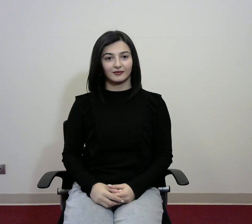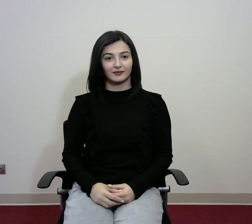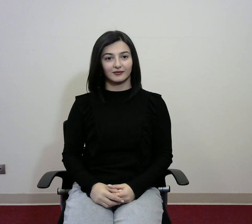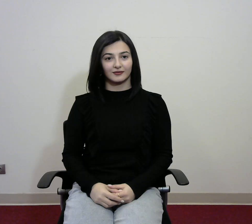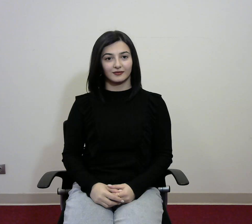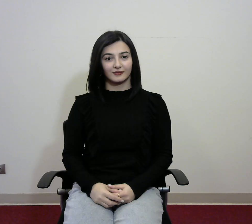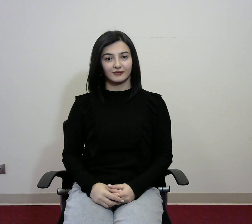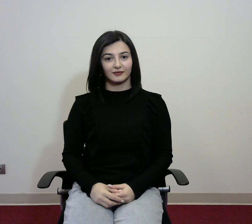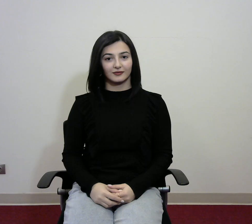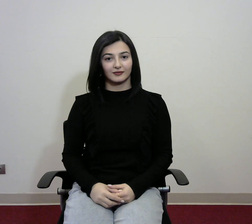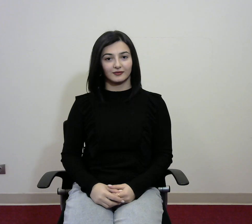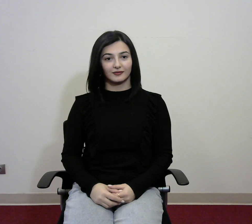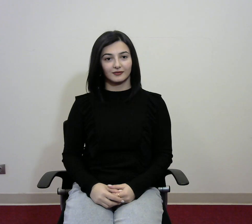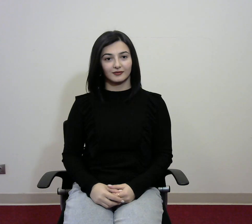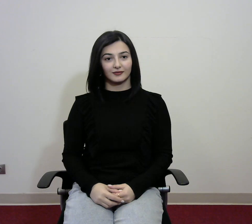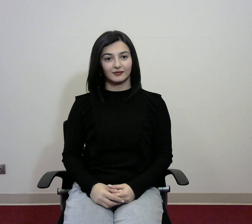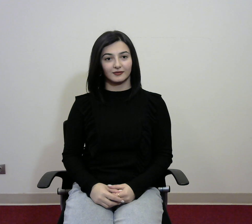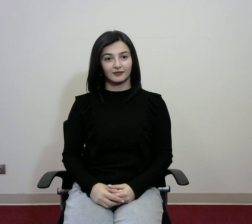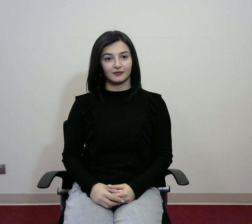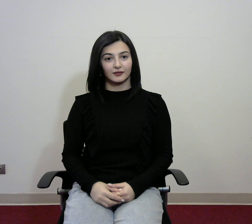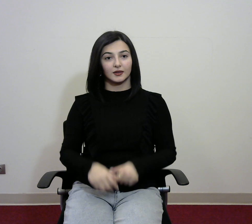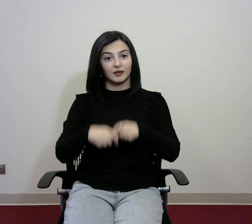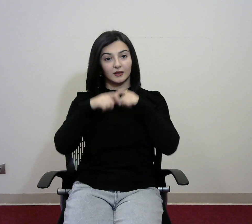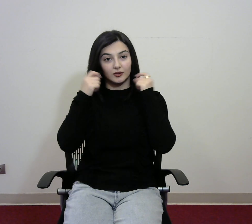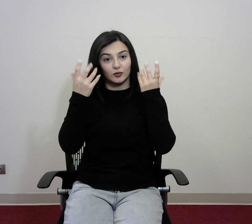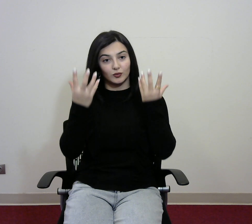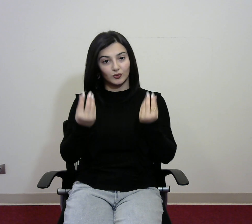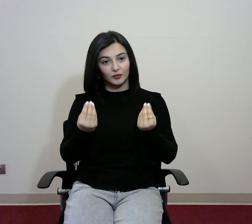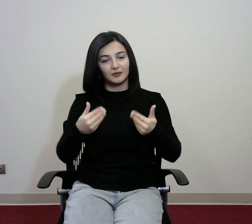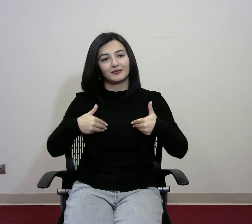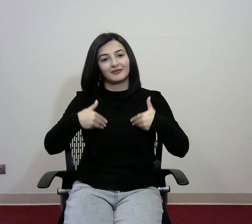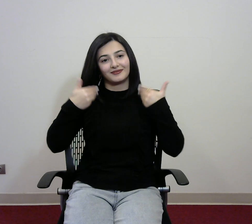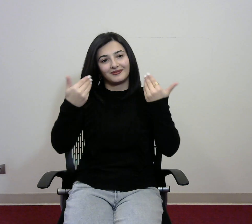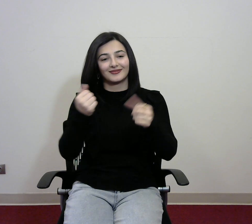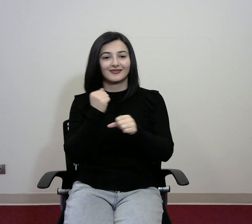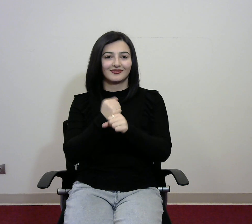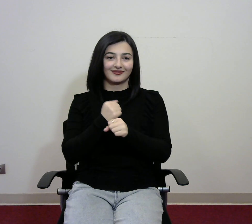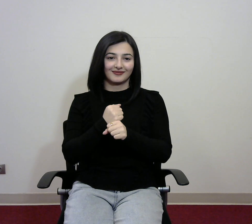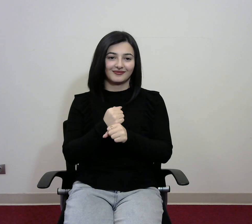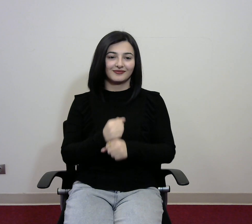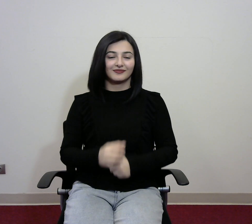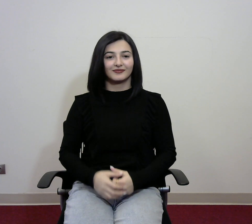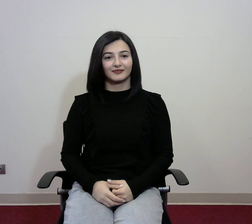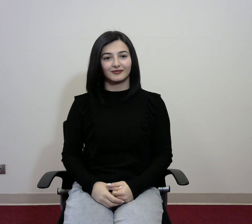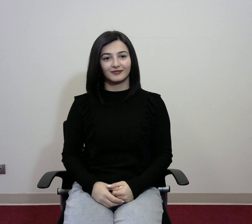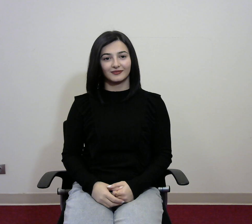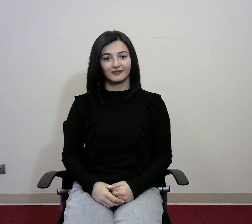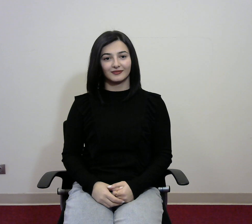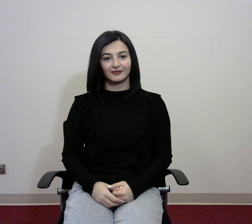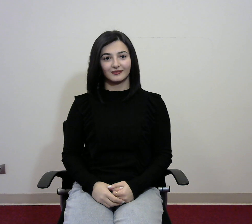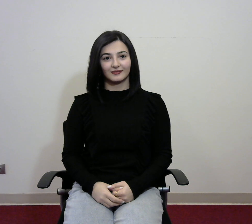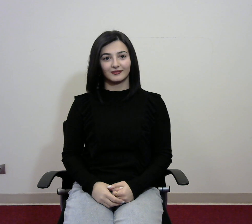Ad gününü təbrik edirəm